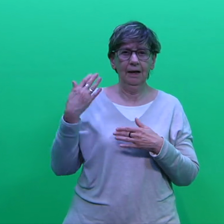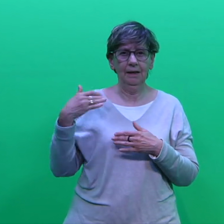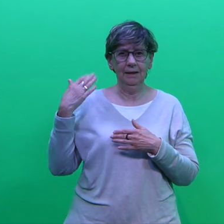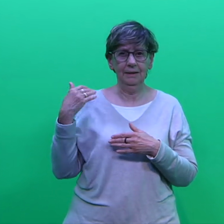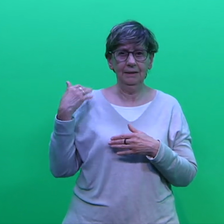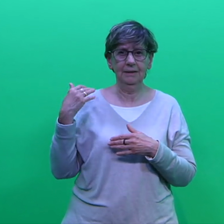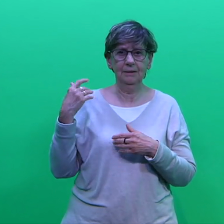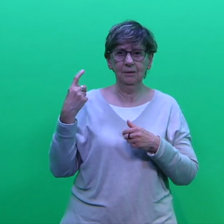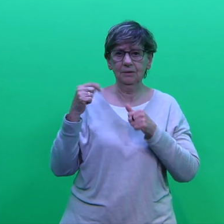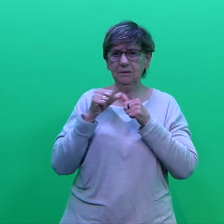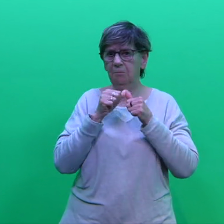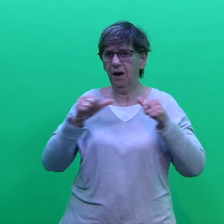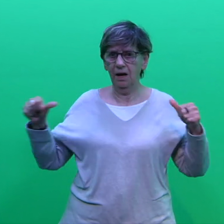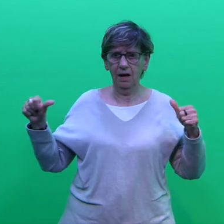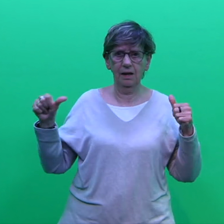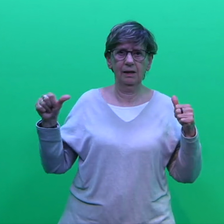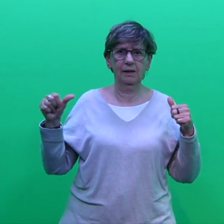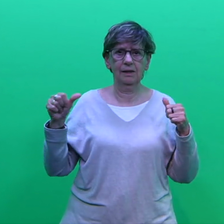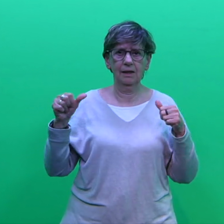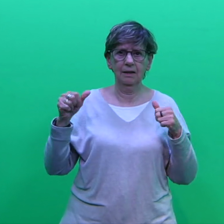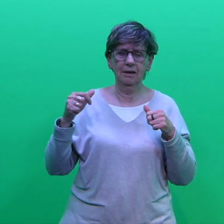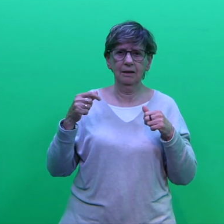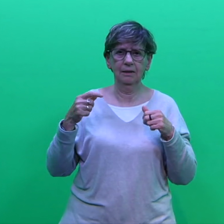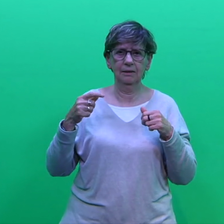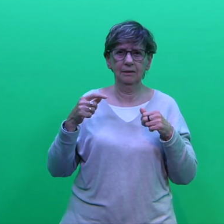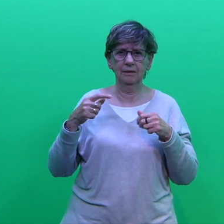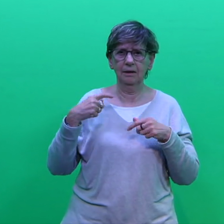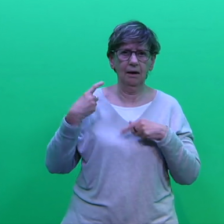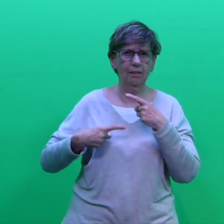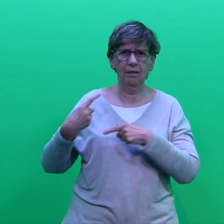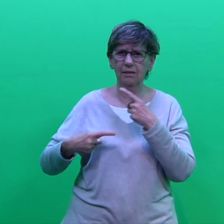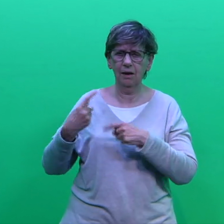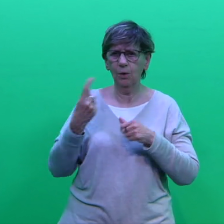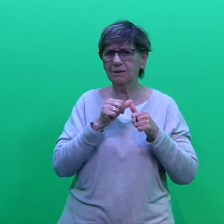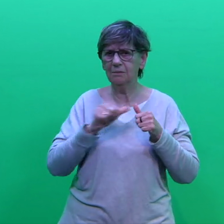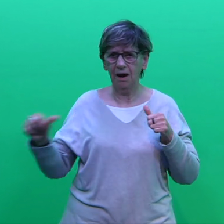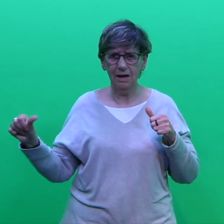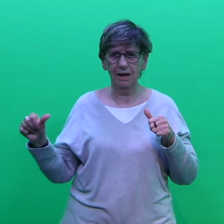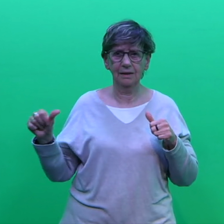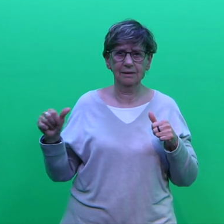Fa una setmana, cada dia durant una setmana.